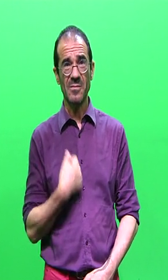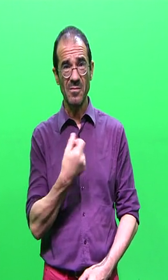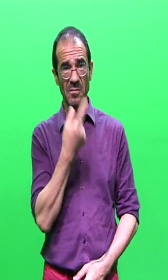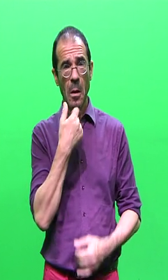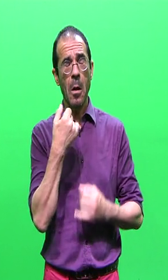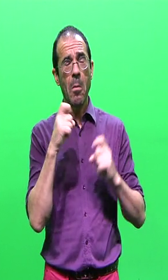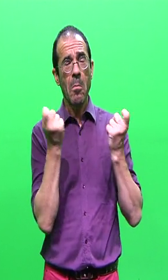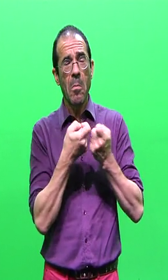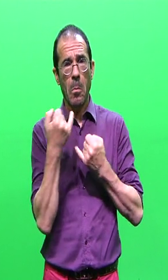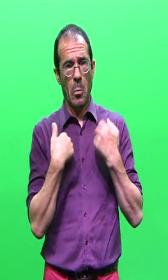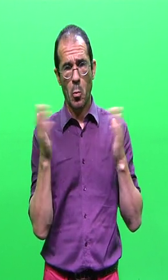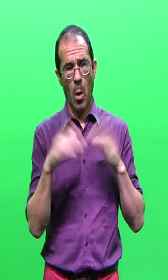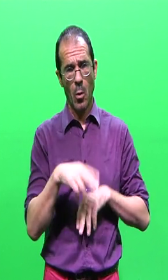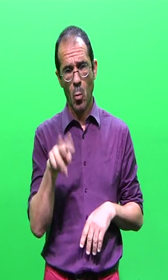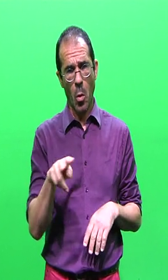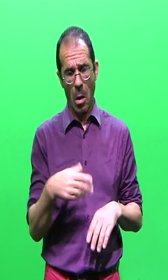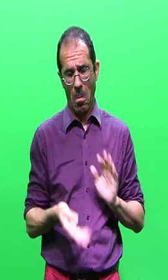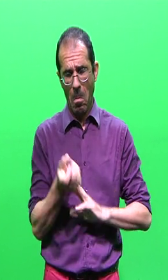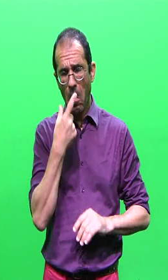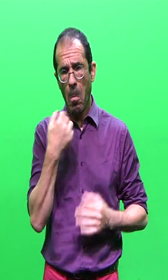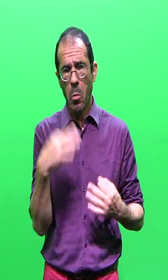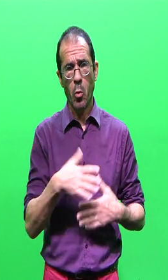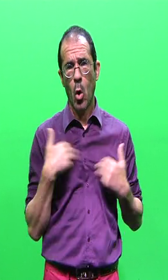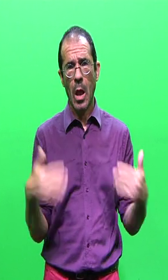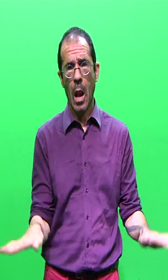No he tingut mai al·lèrgia a cap pastilla, puc prendre qualsevol pastilla, no tinc cap problema.